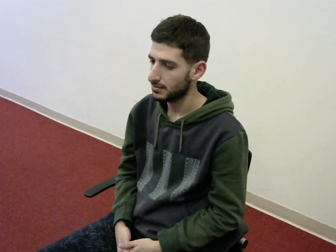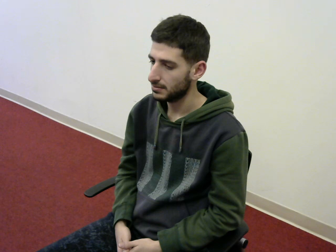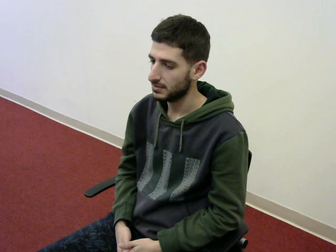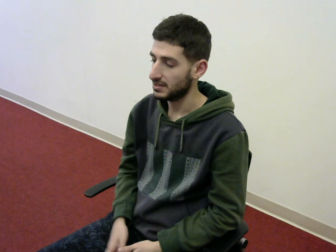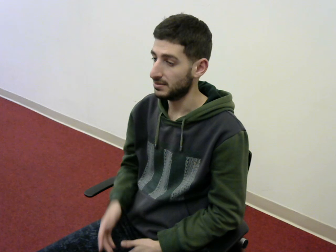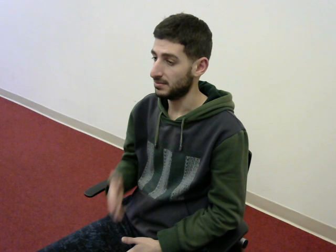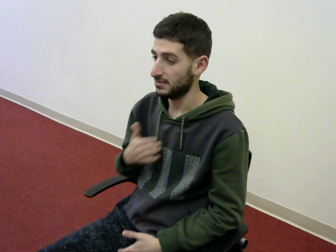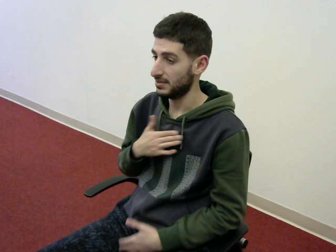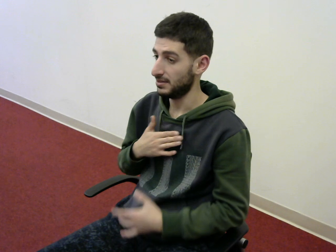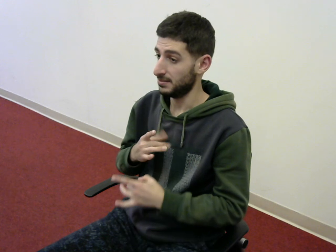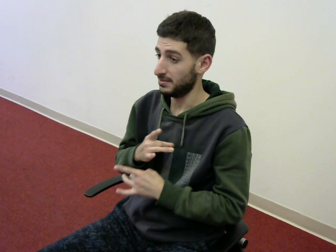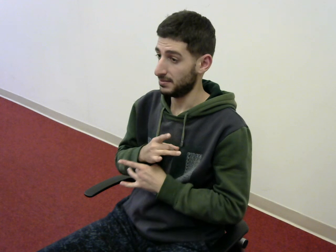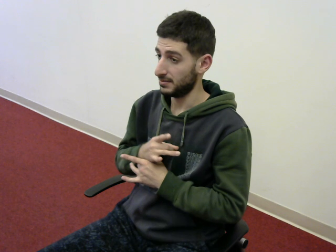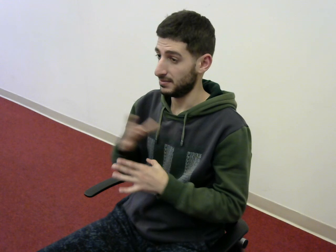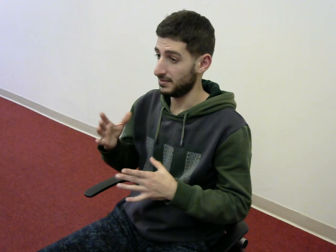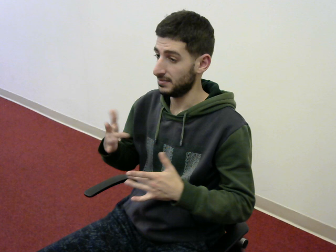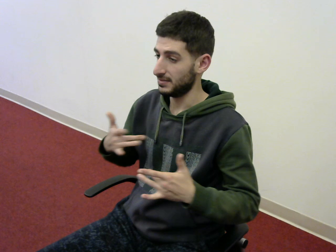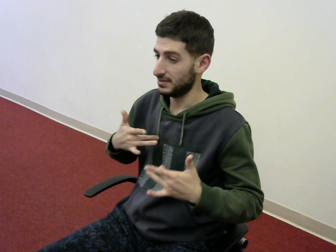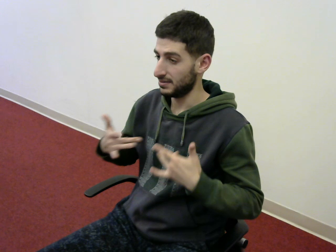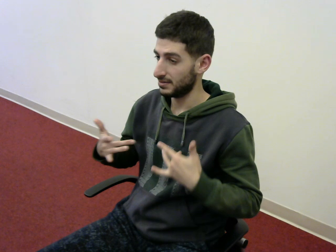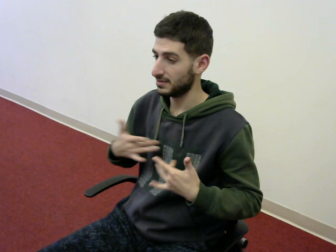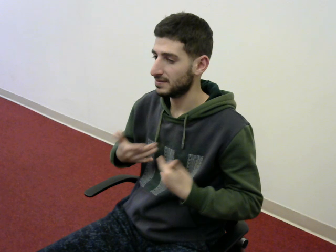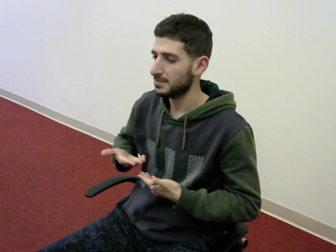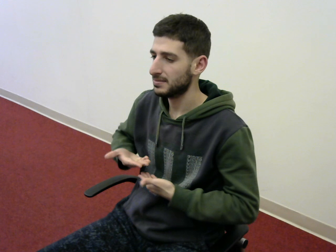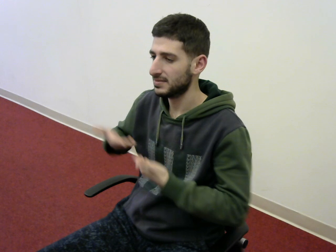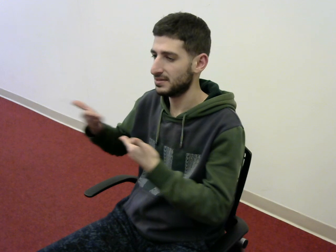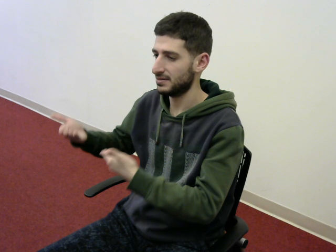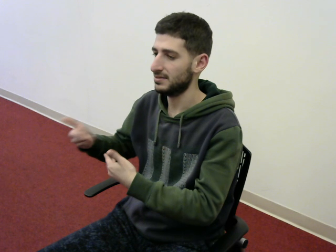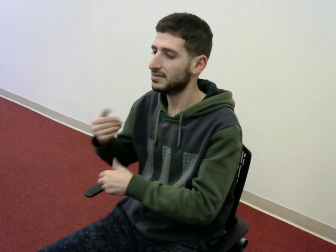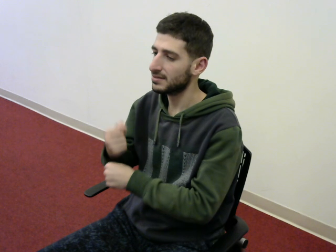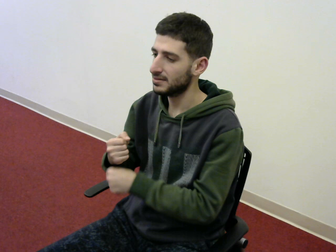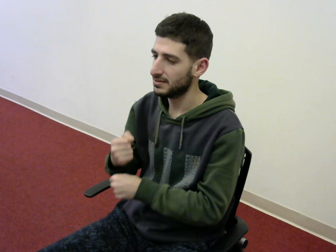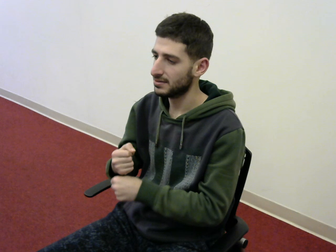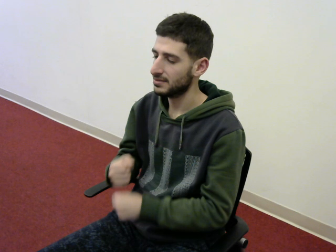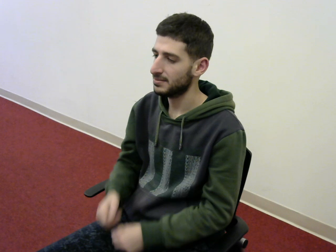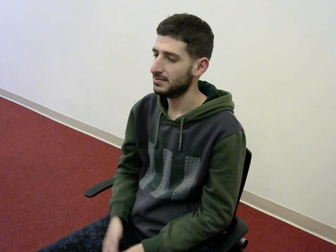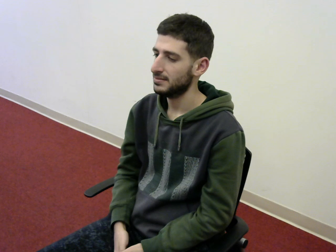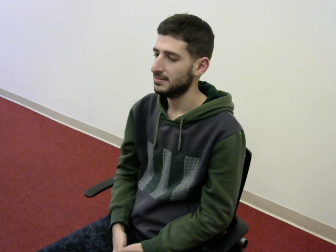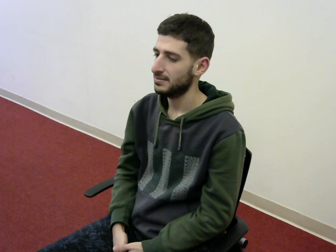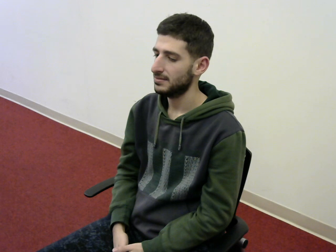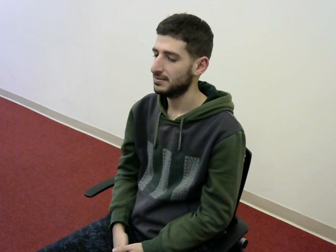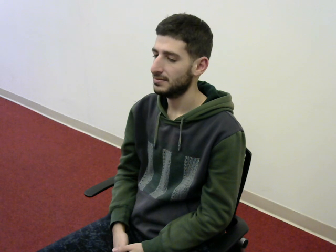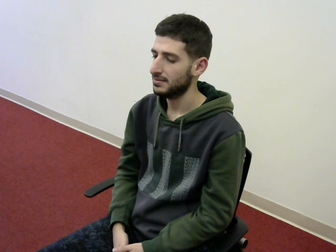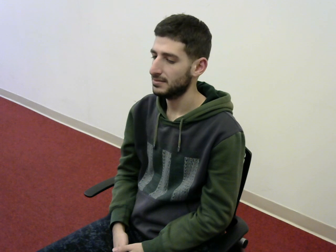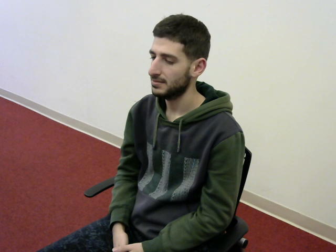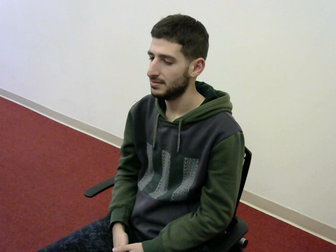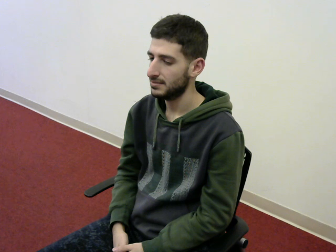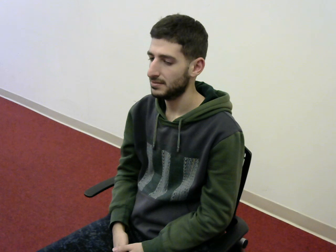Məni bayram tədbirinə dəvət ediblər